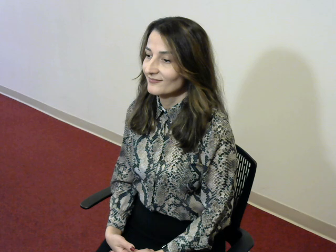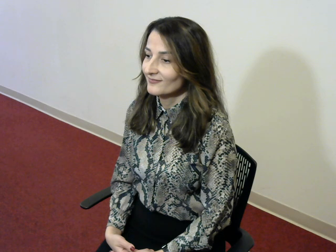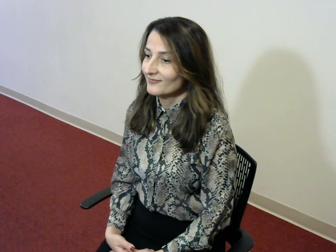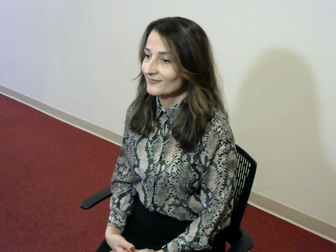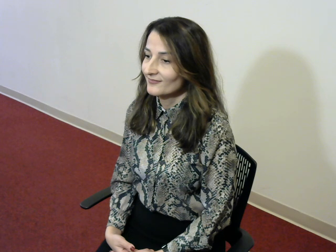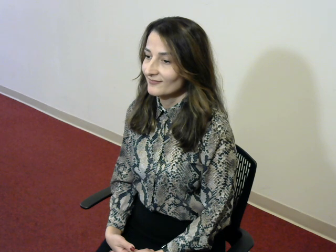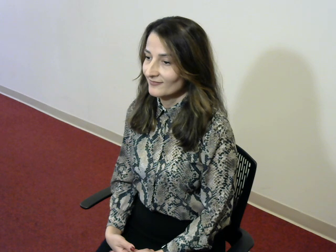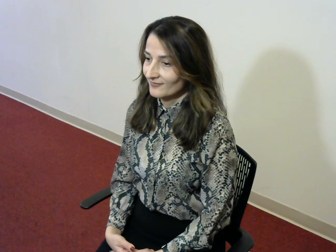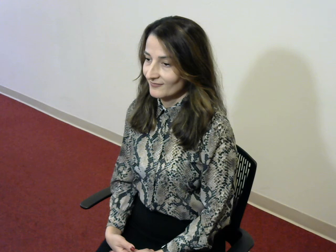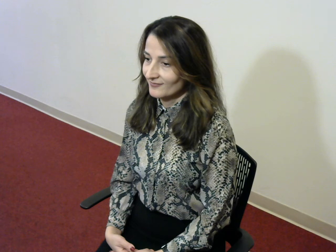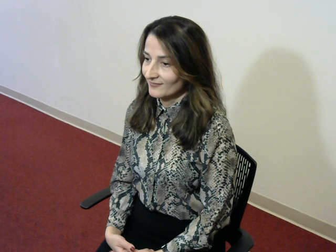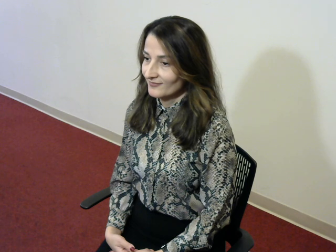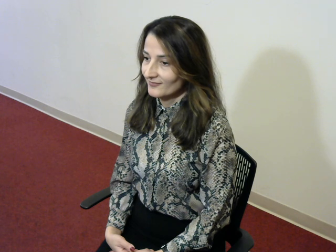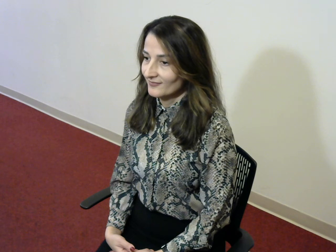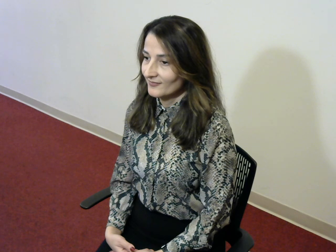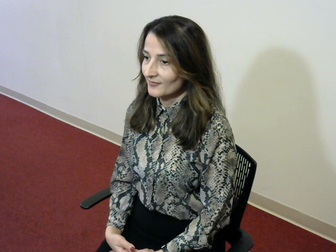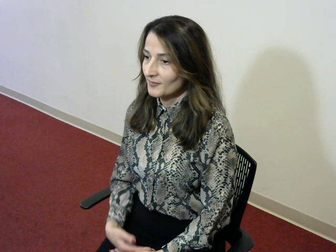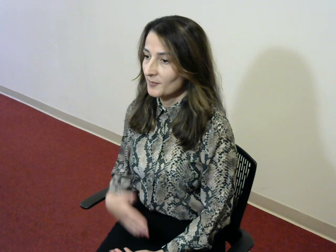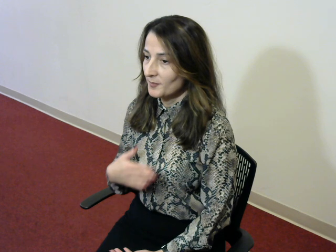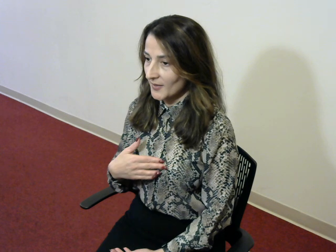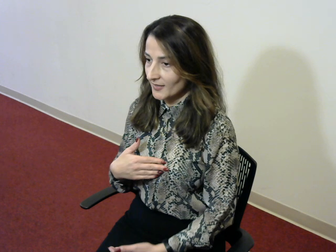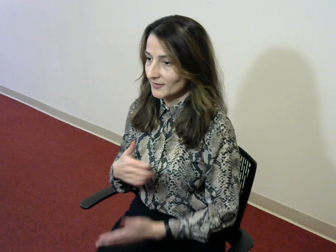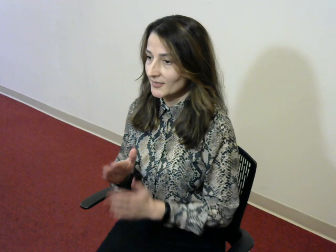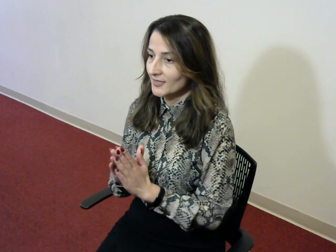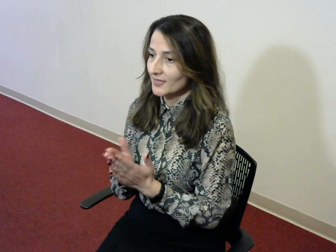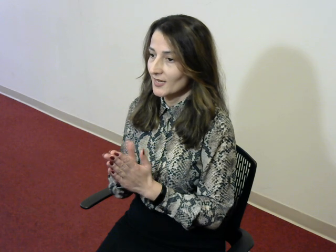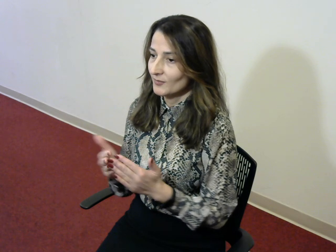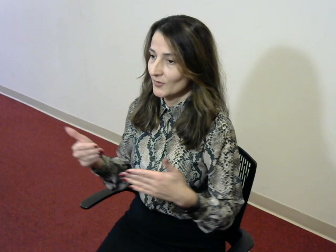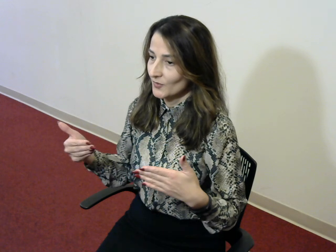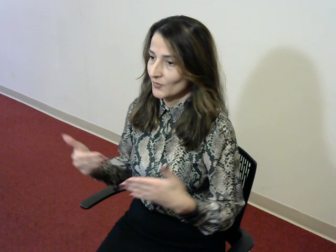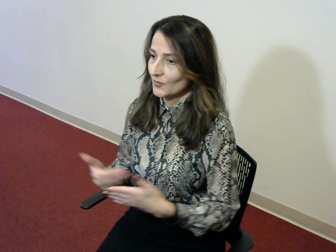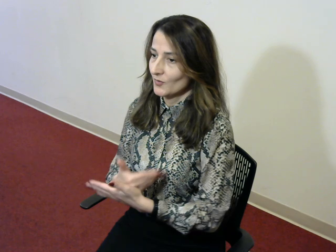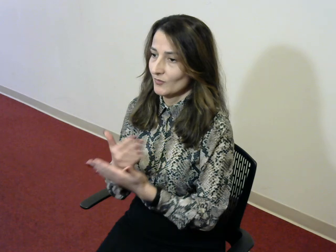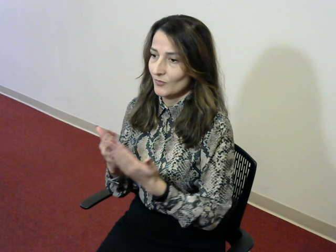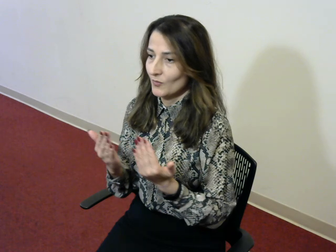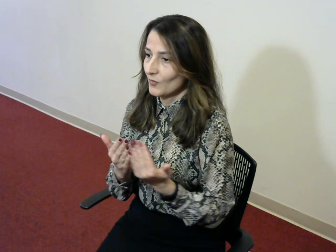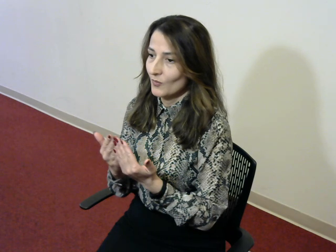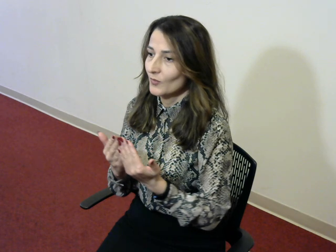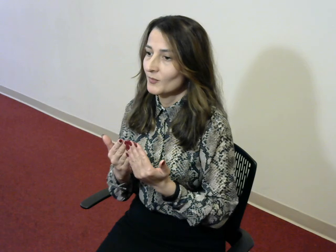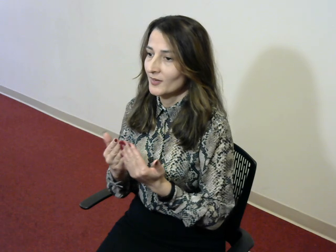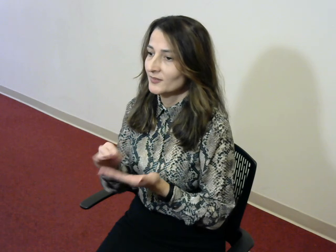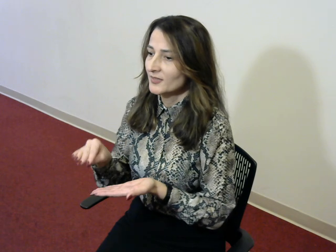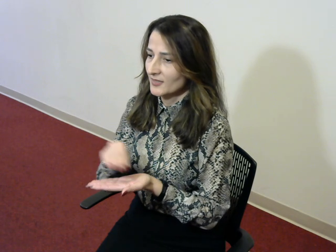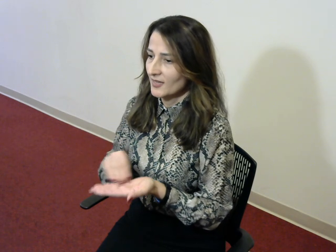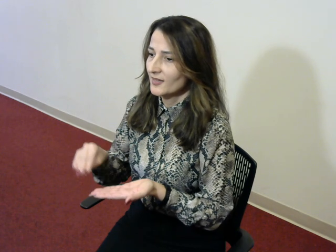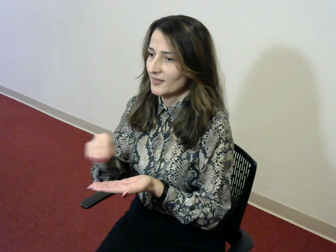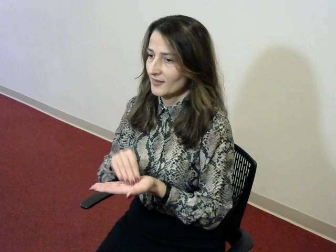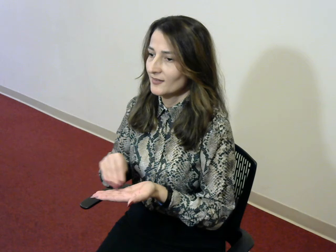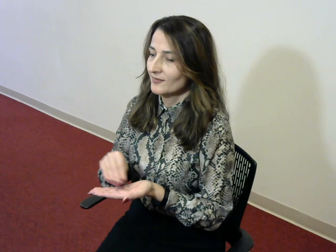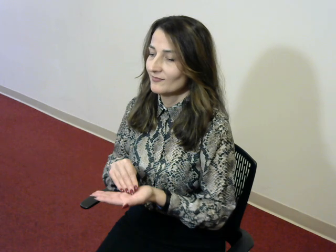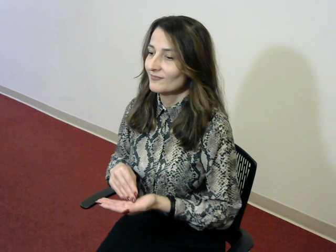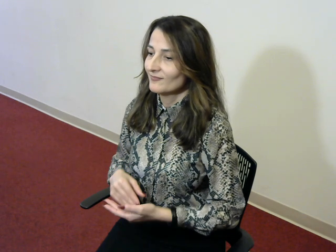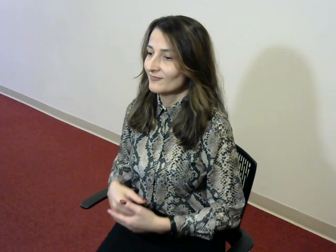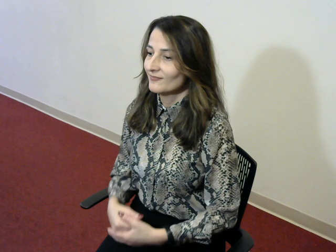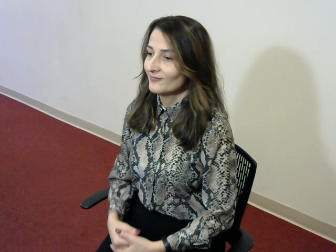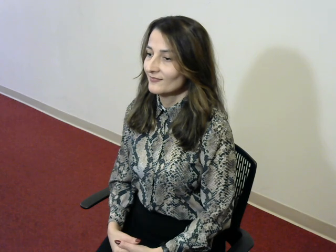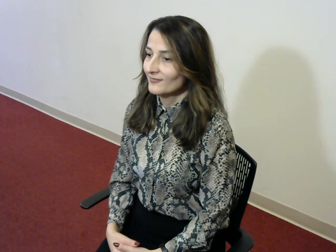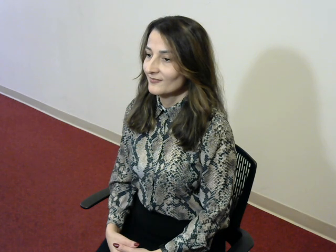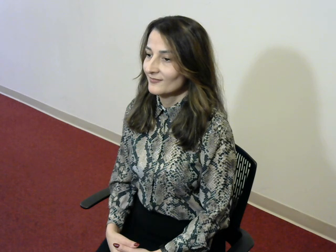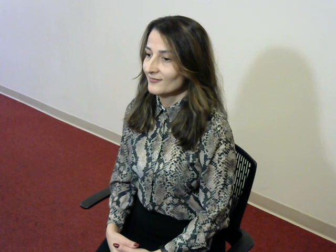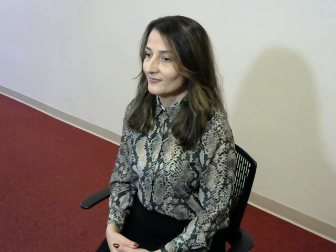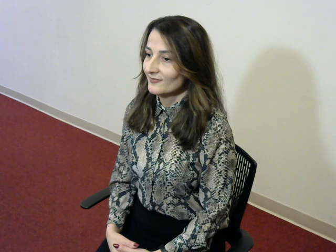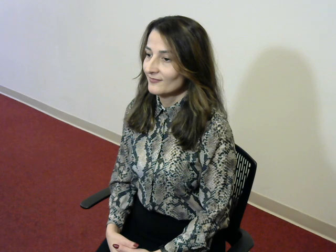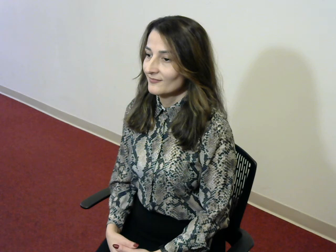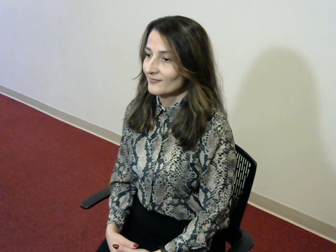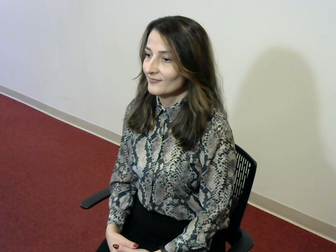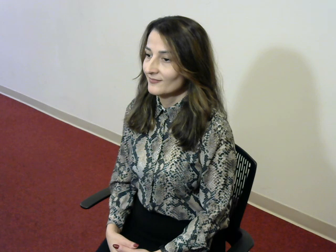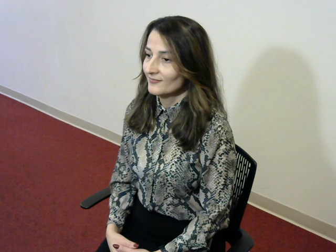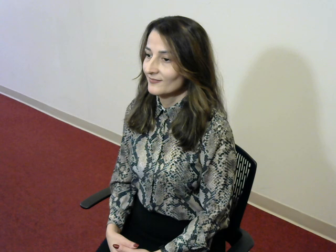Mən kitabı yenidən oxuyub, təkrarlamalıyam